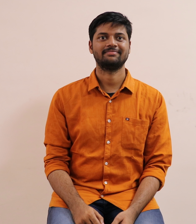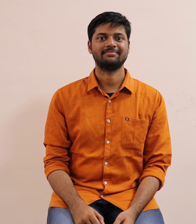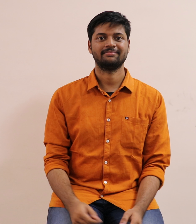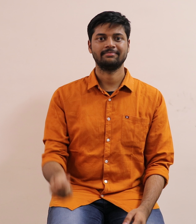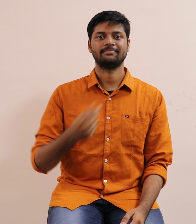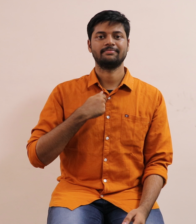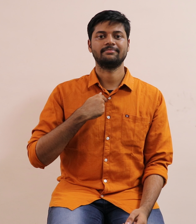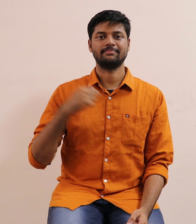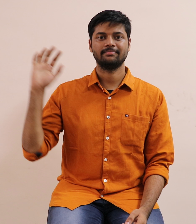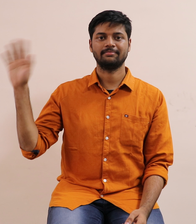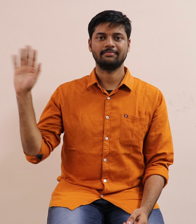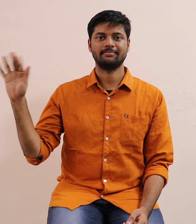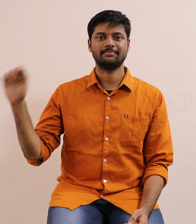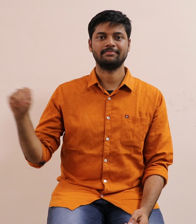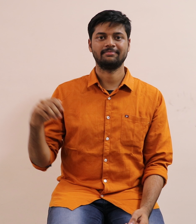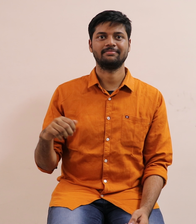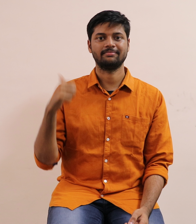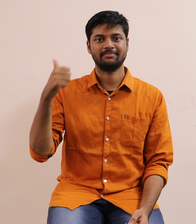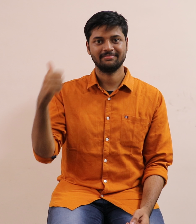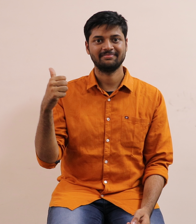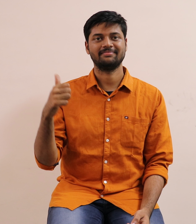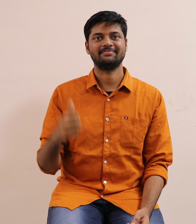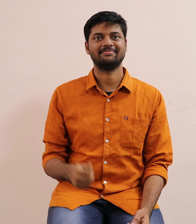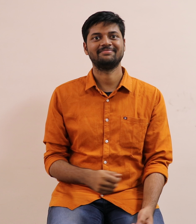i really appreciate it